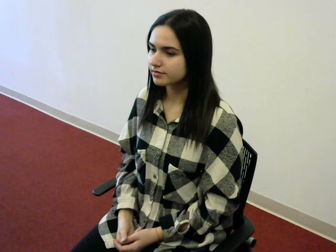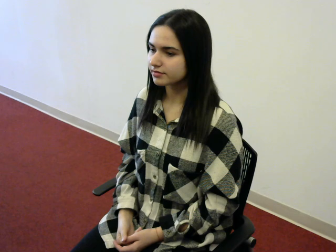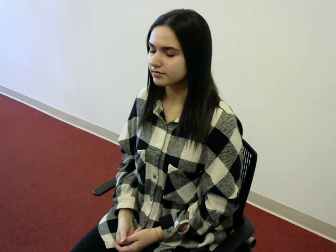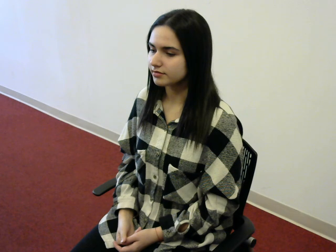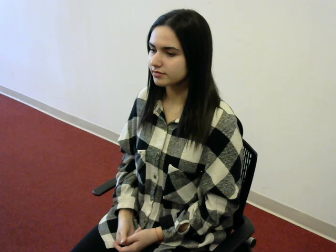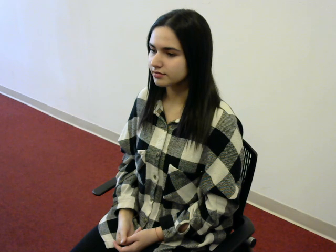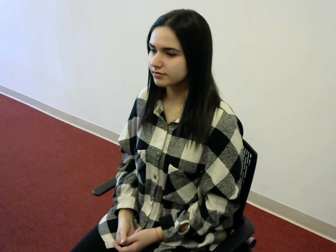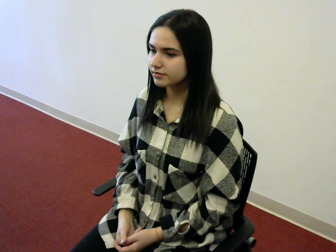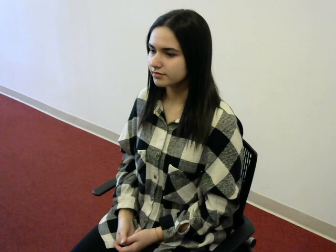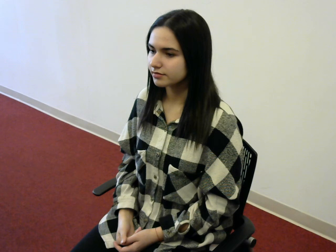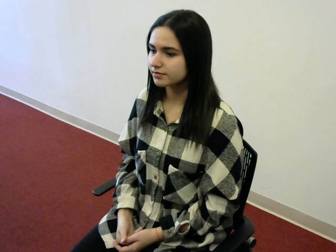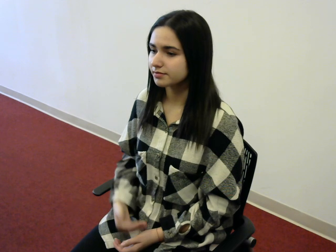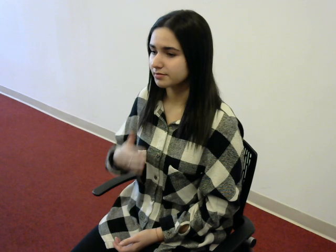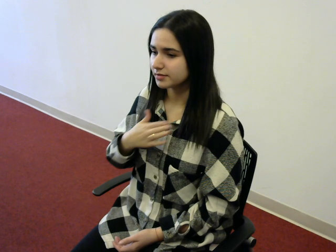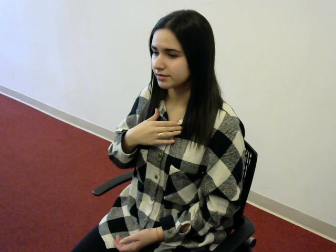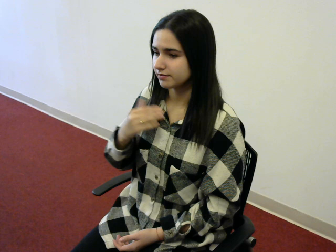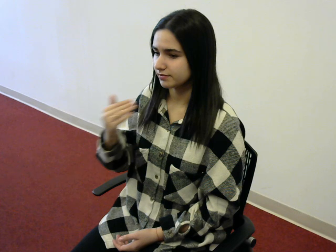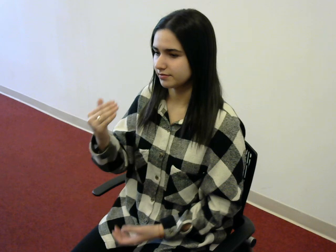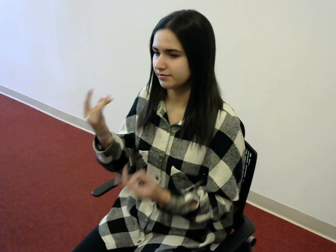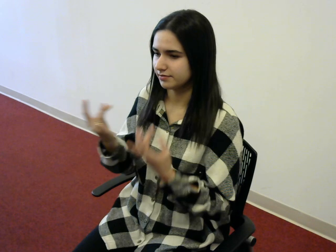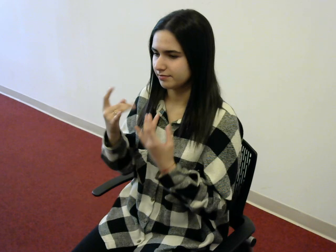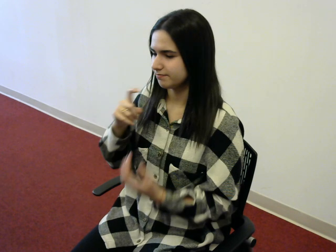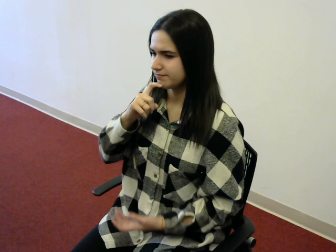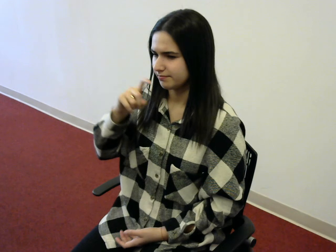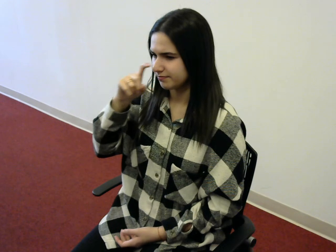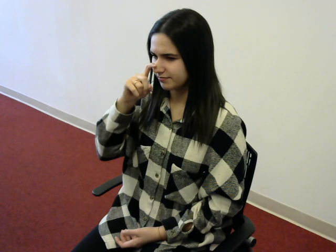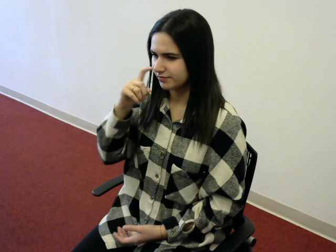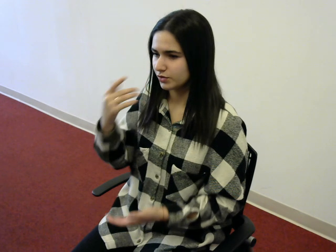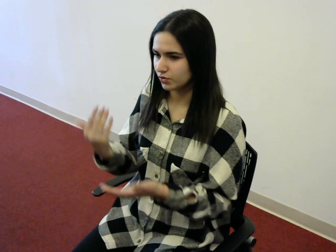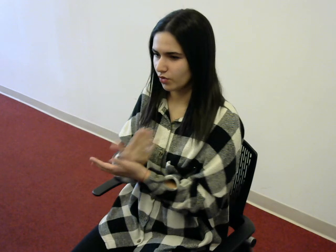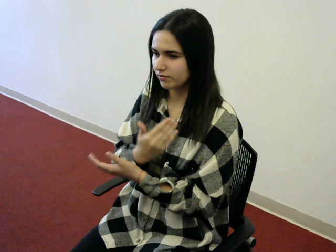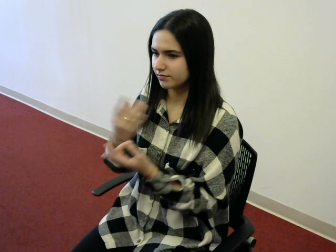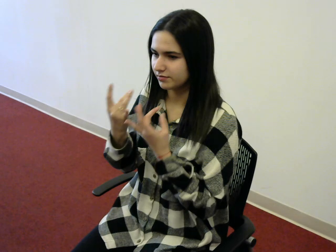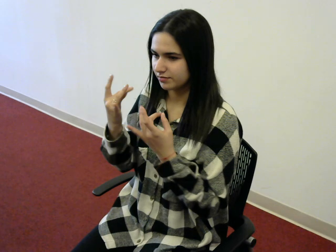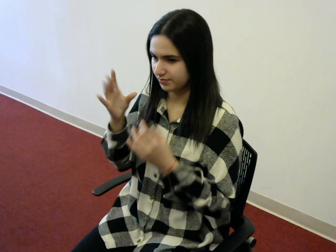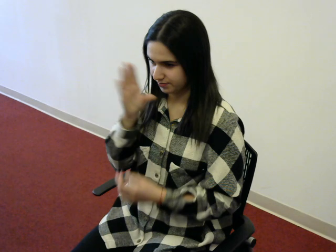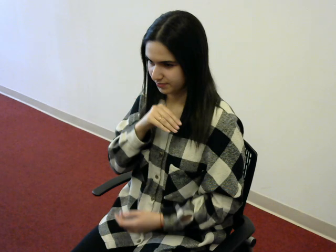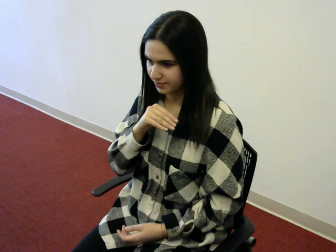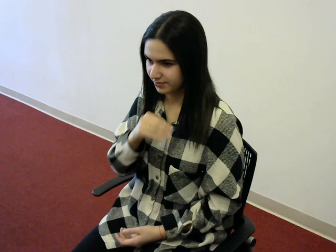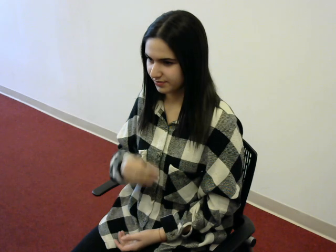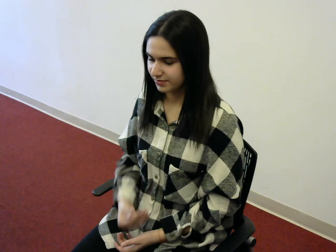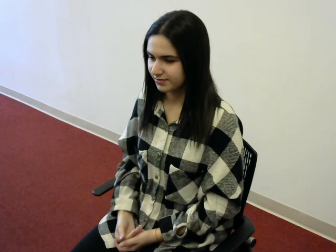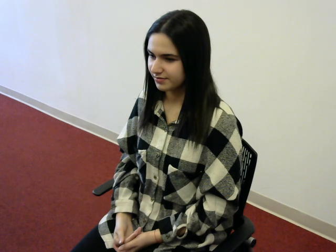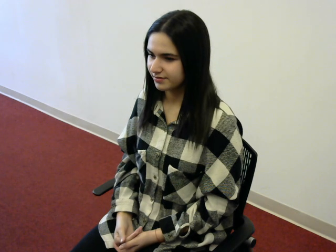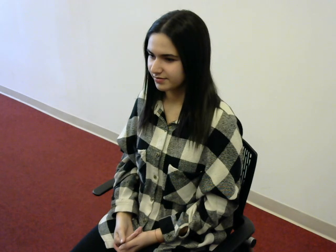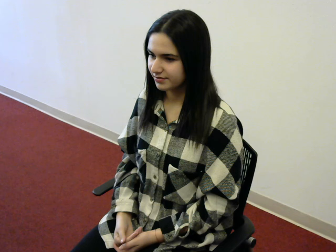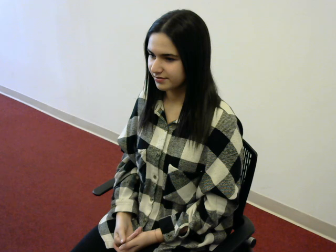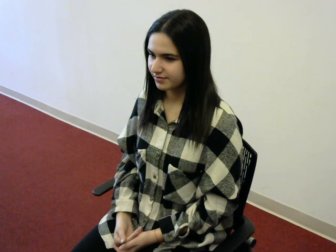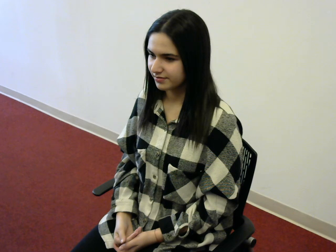Mən sizin dediklərinizi başa düşmədim, yenidən izah edə bilərsinizmi?